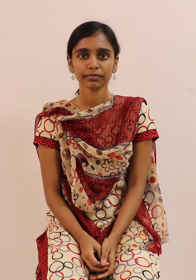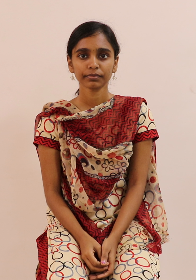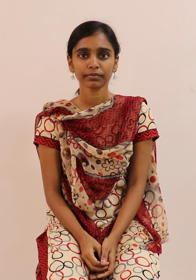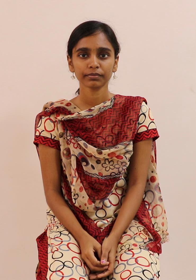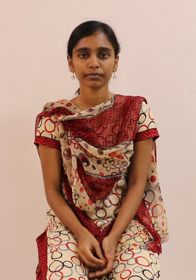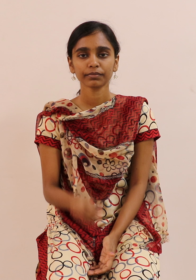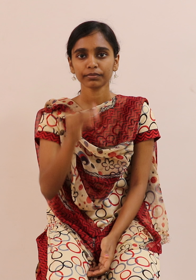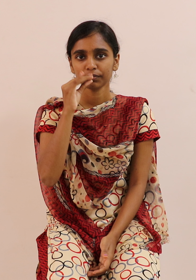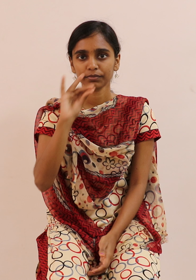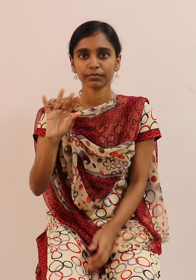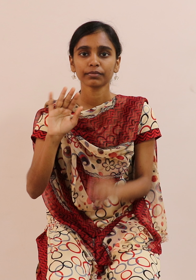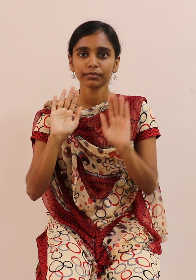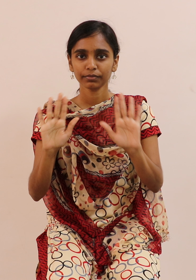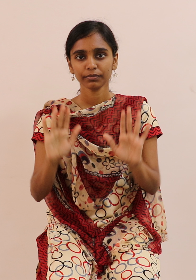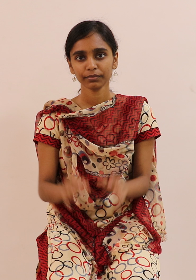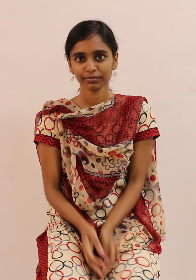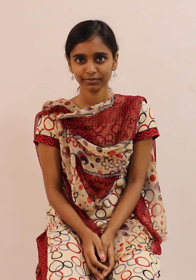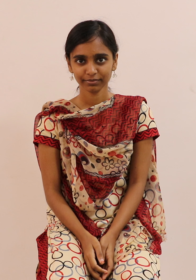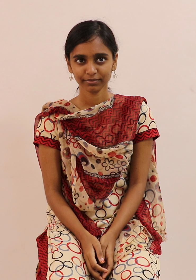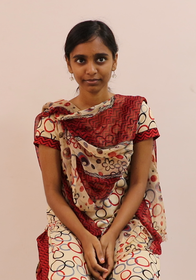tell me truth